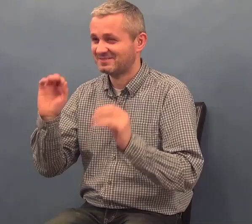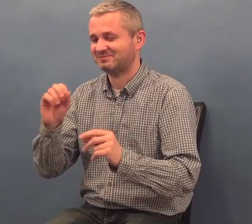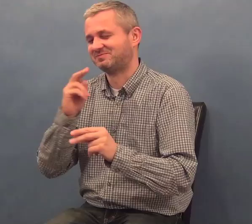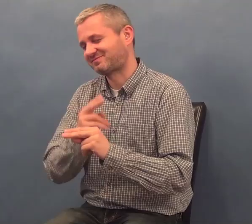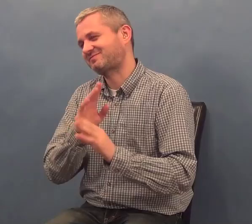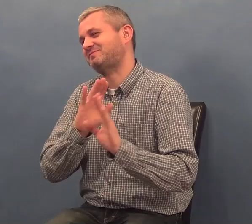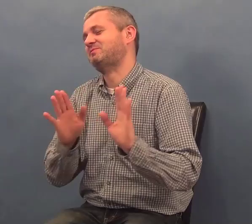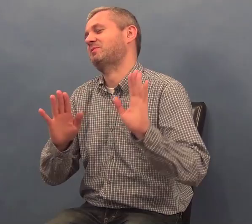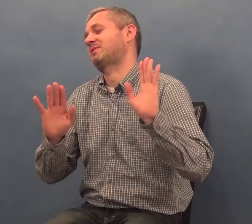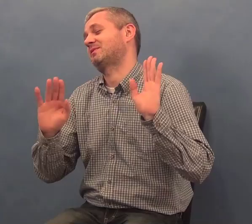Zapada w sen, no.